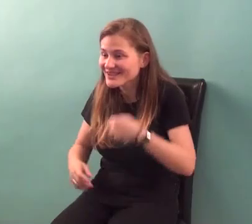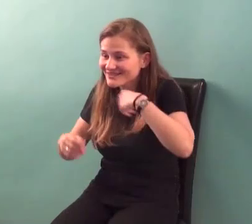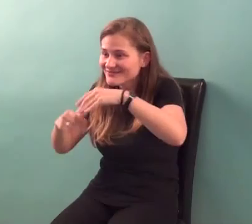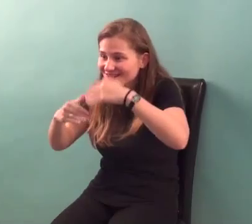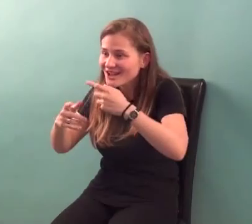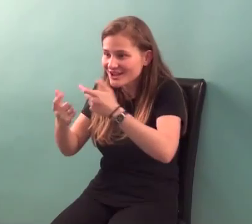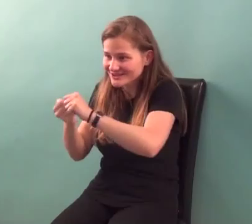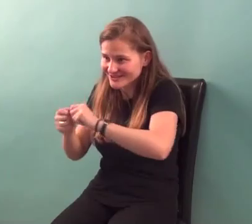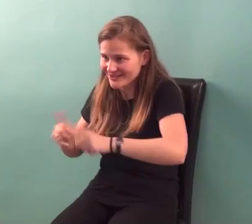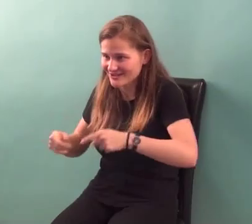Myślę, że nie wolno czegoś niszczyć.